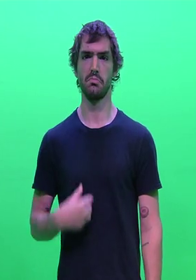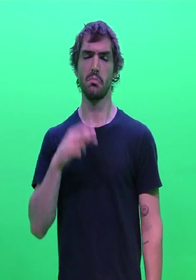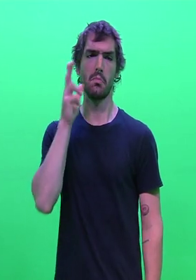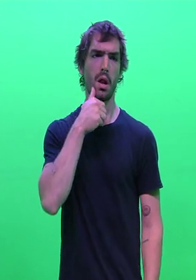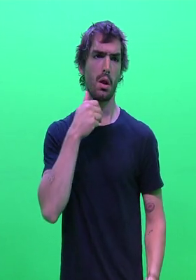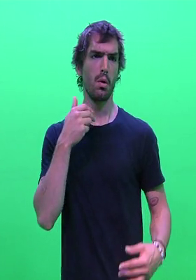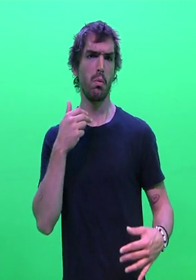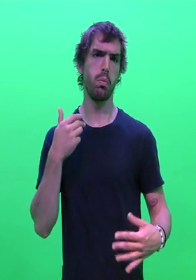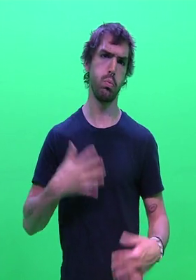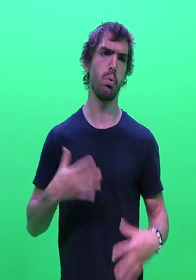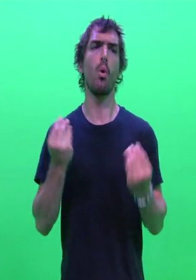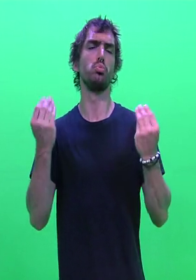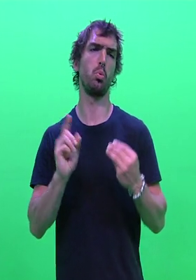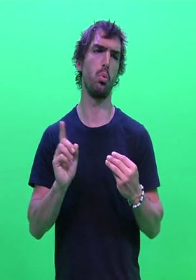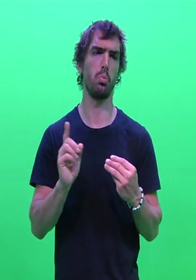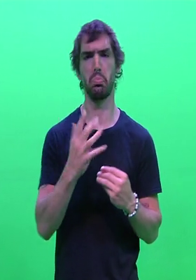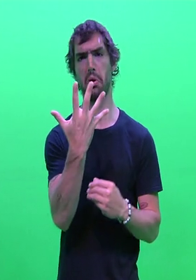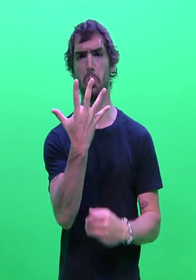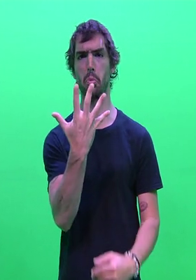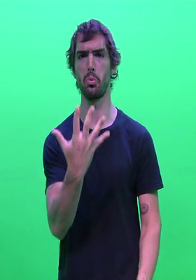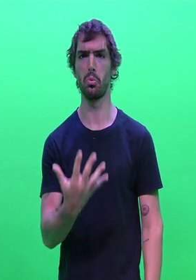Em fa mal, però no molt, posaria un cinc.